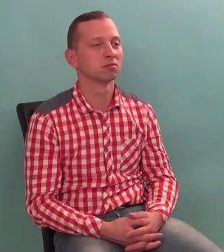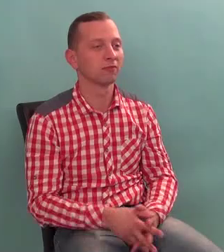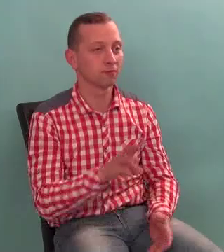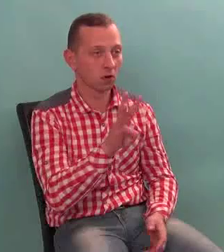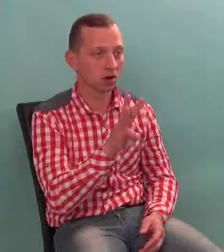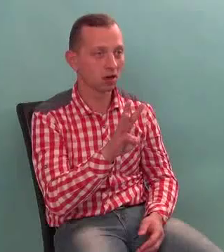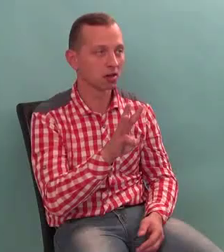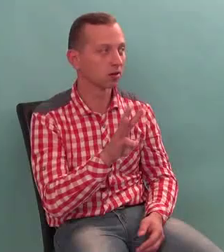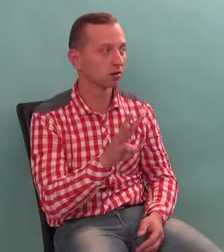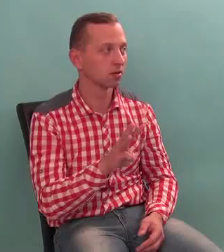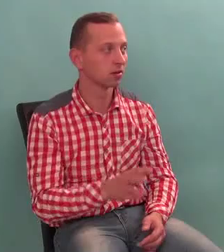Wtorek?